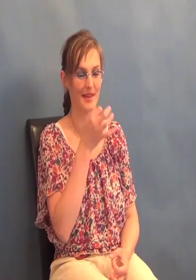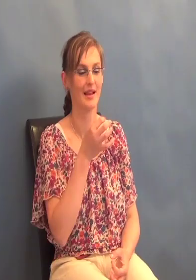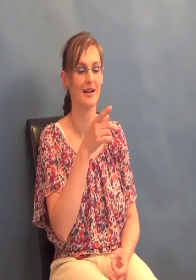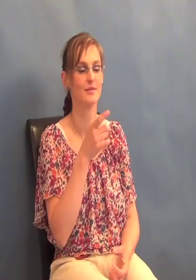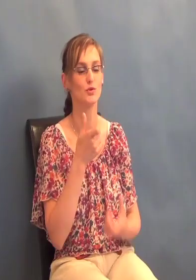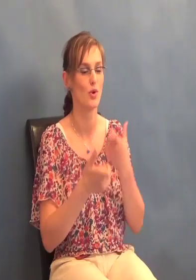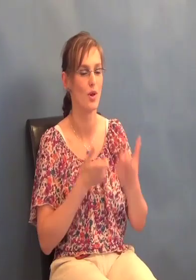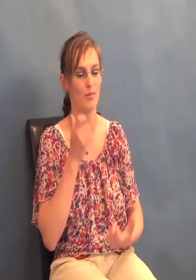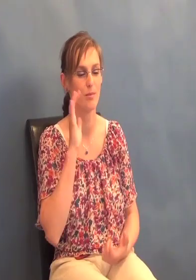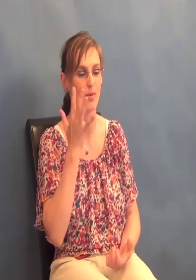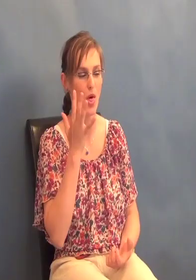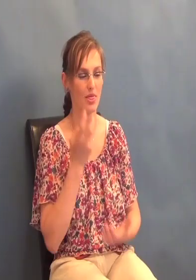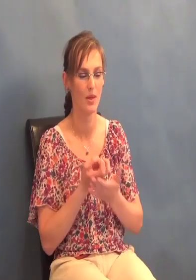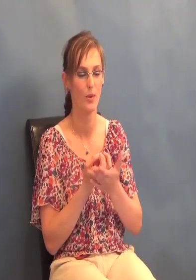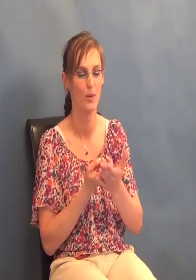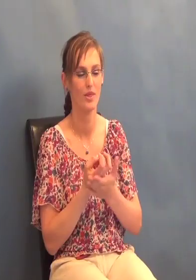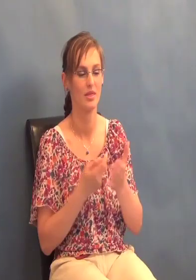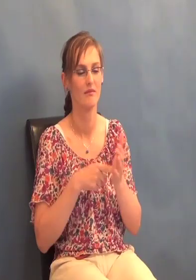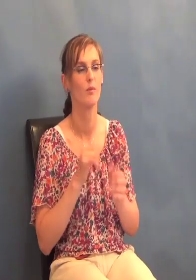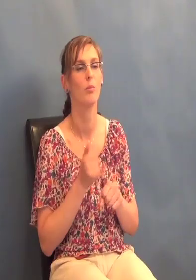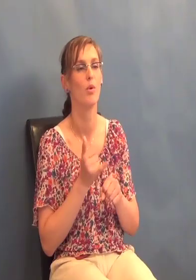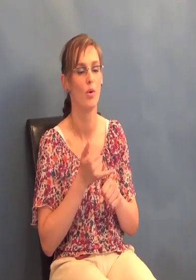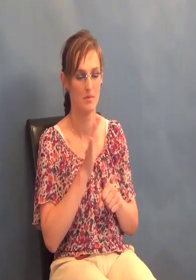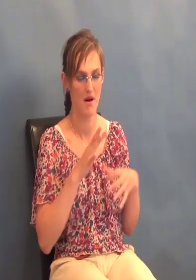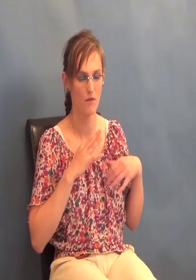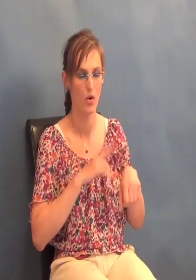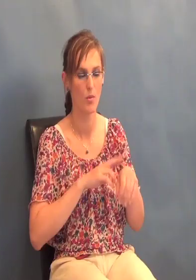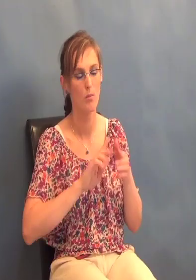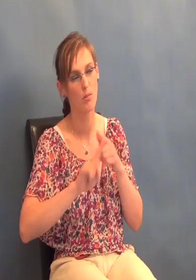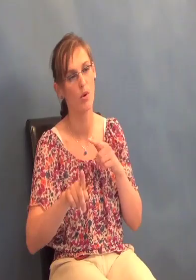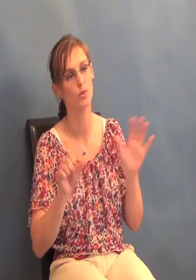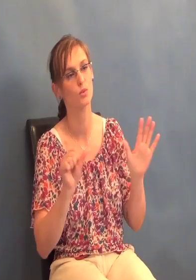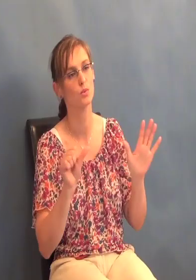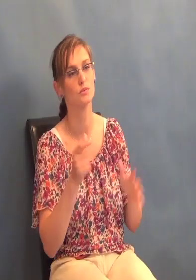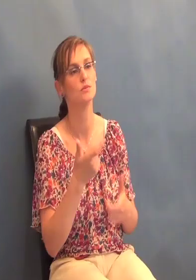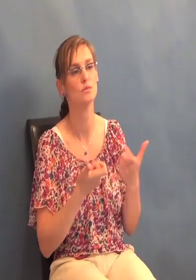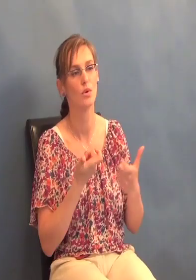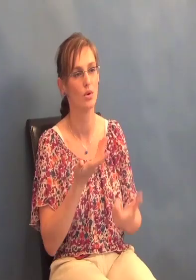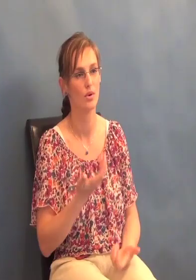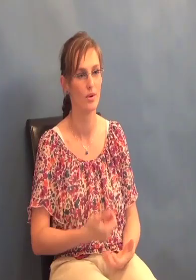Co robisz piątego lutego, w piątek, masz wolne po godzinie szóstej? Co robisz?